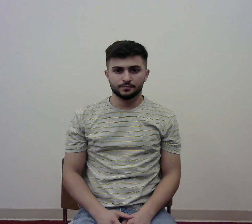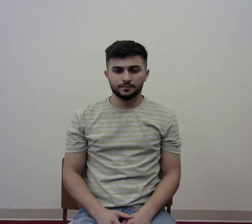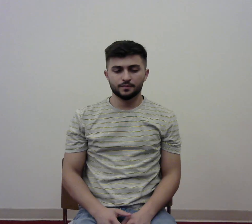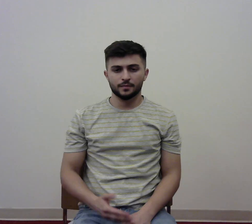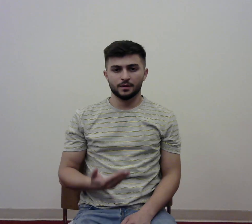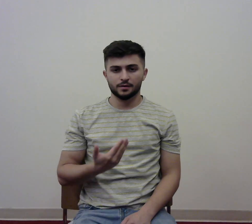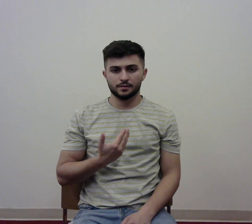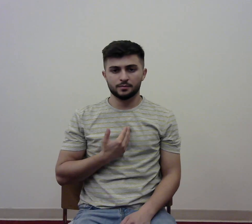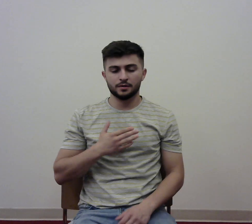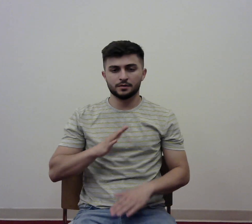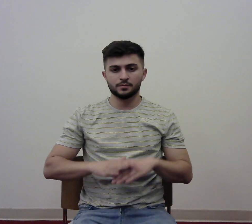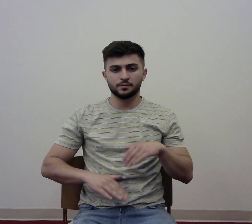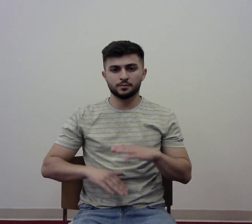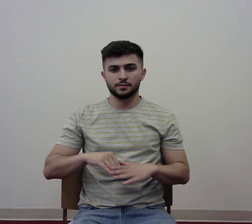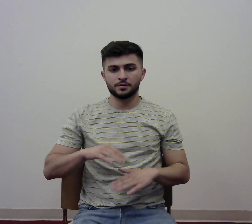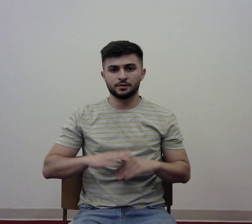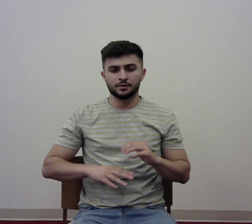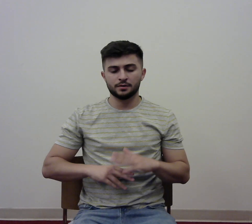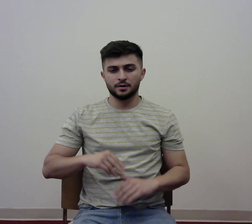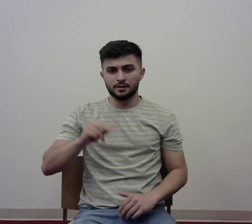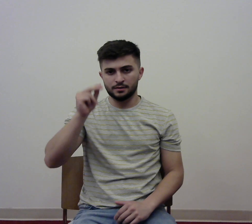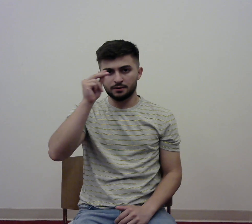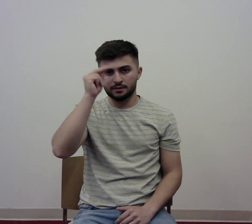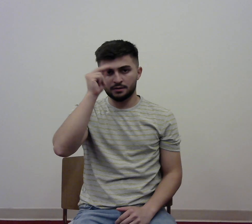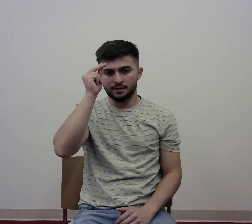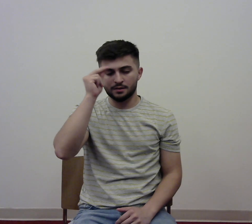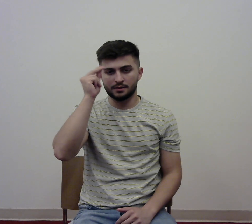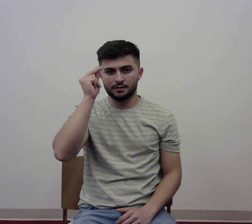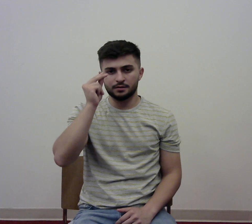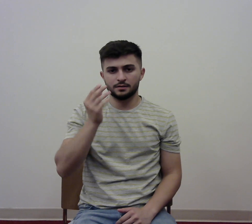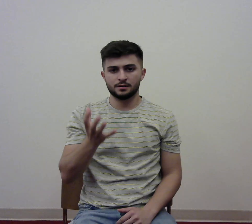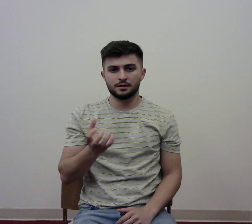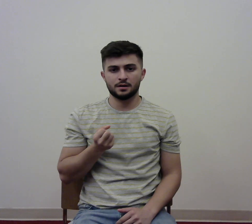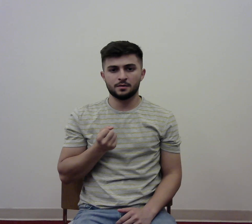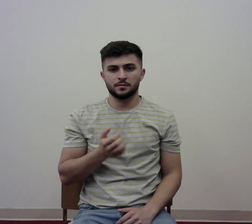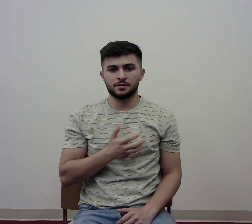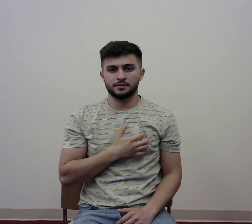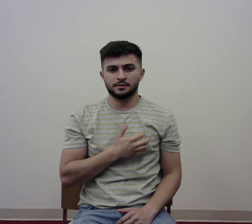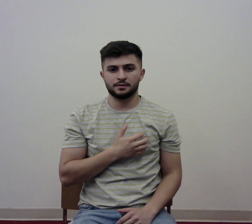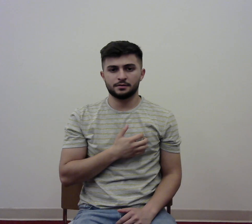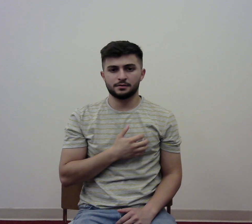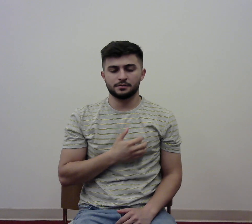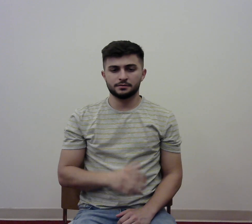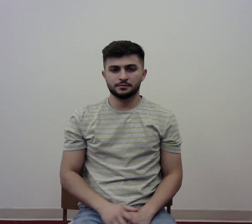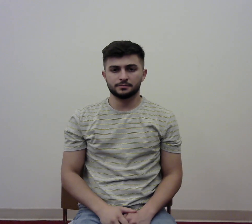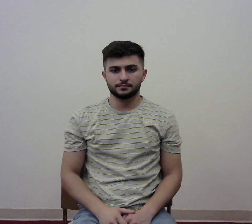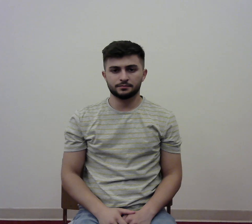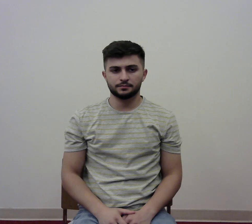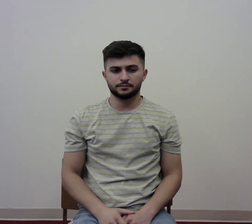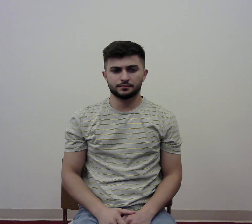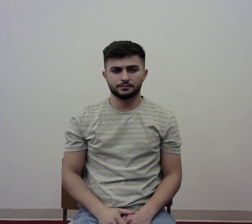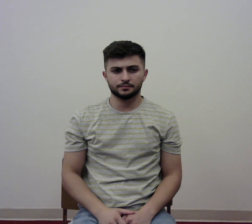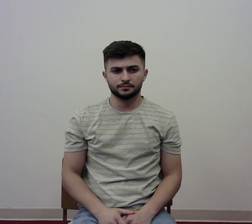Mən peşə təhsili almaq istəyirəm